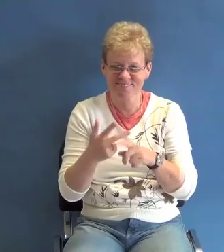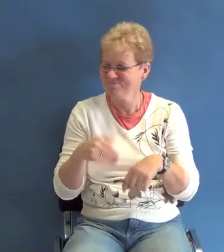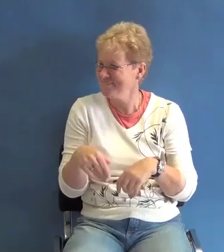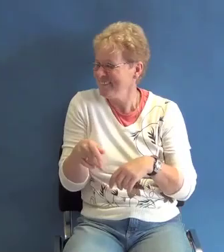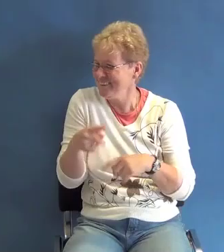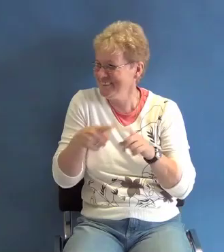Krótko.